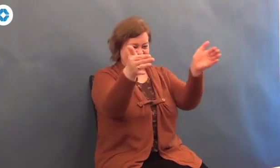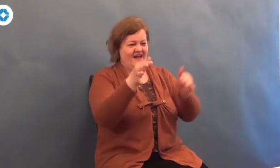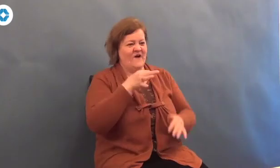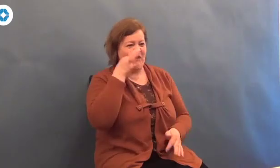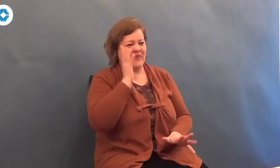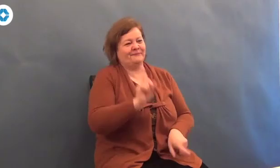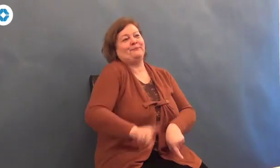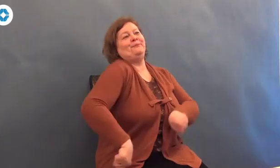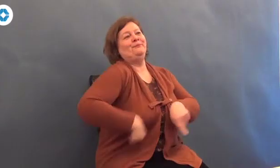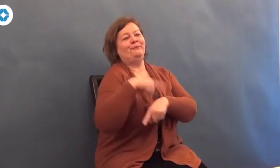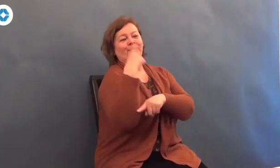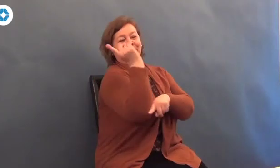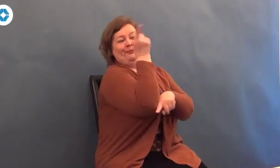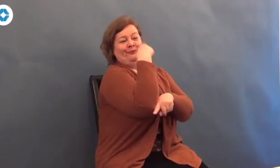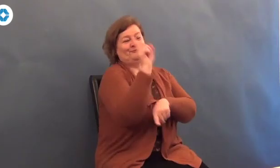Nadchodzi kot, taki dumny i z uniesionym ogonem.